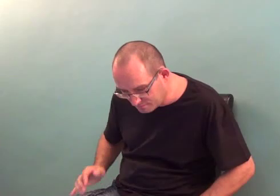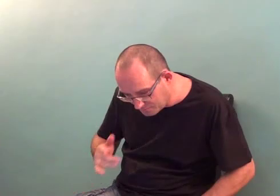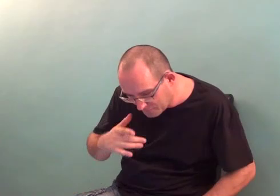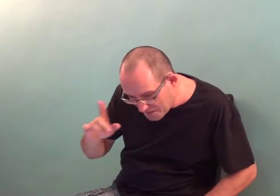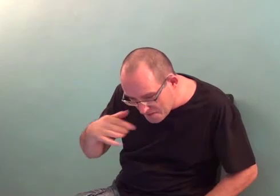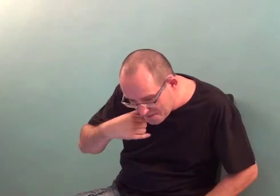Moment.